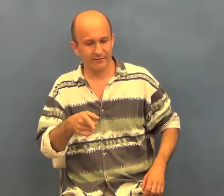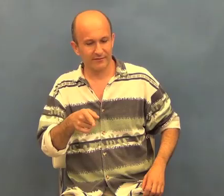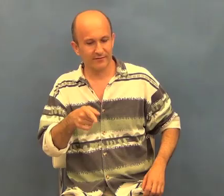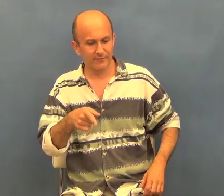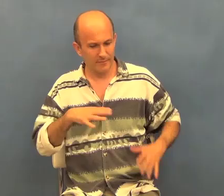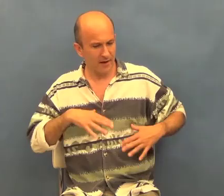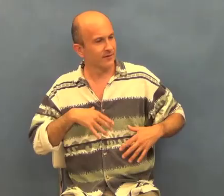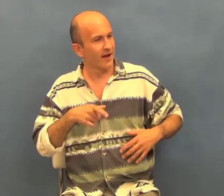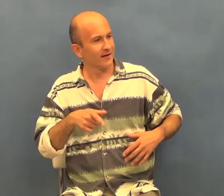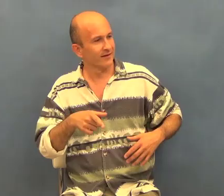To bajka.